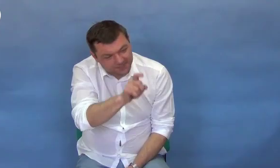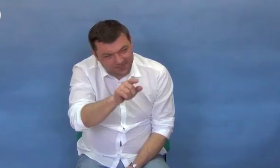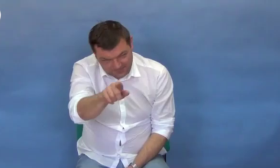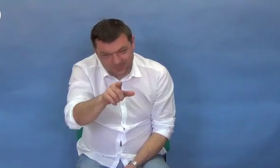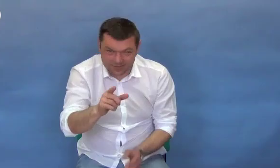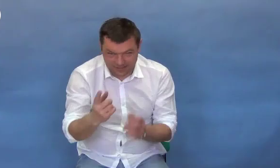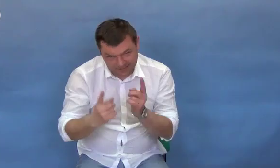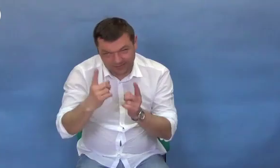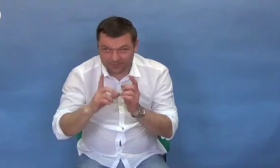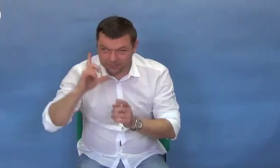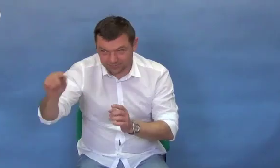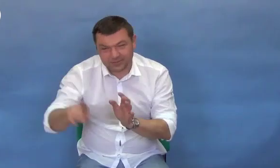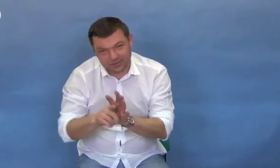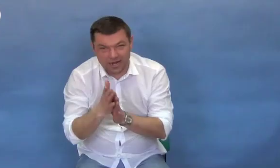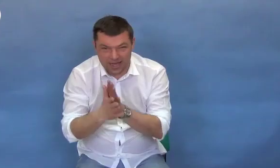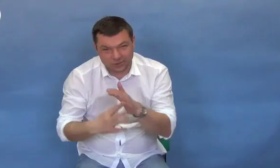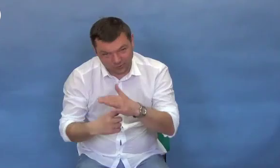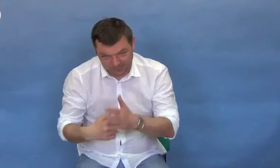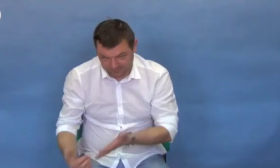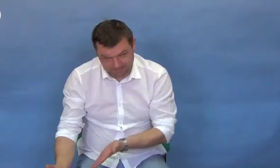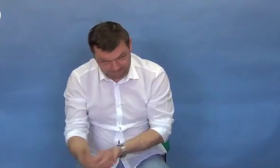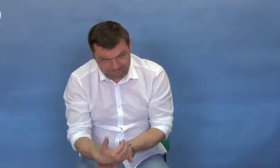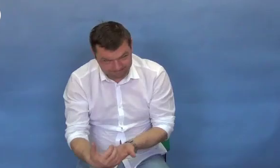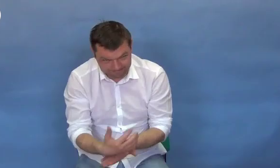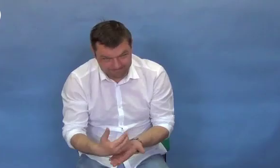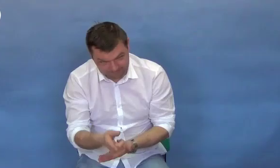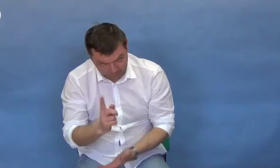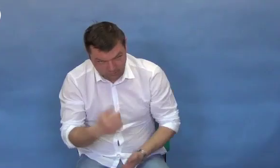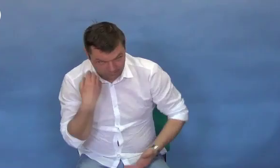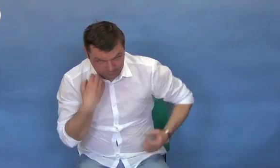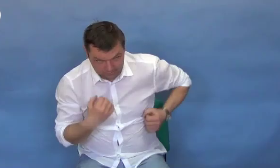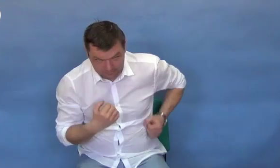Czy ty czasami chodzisz do lasu zbierać grzyby i wtedy musisz mieć ze sobą butelkę wódki w kieszeni?